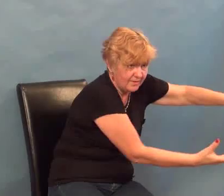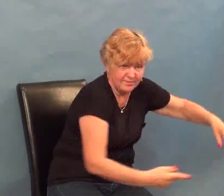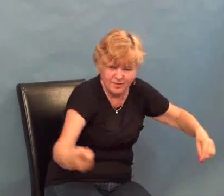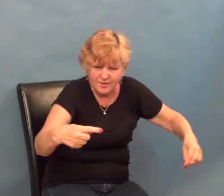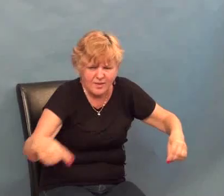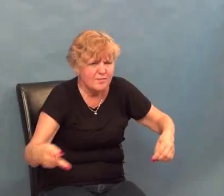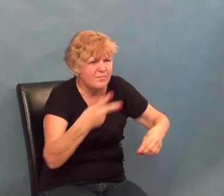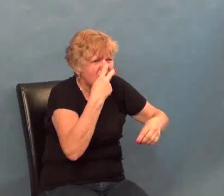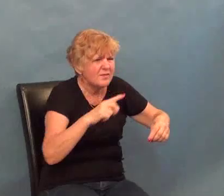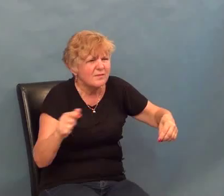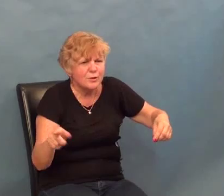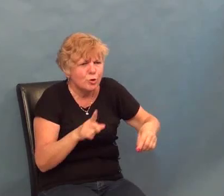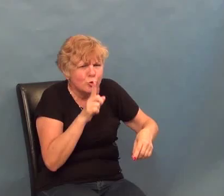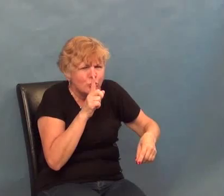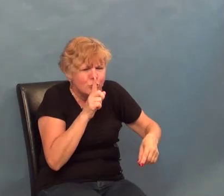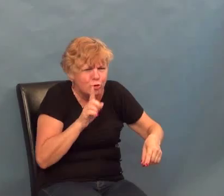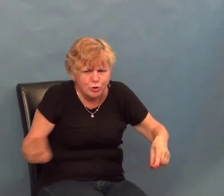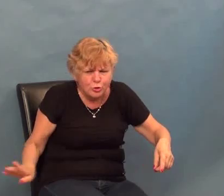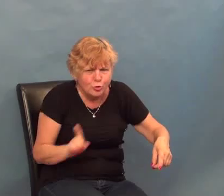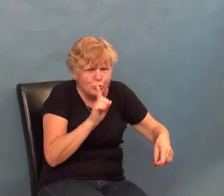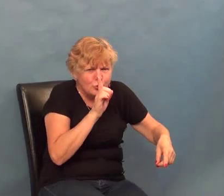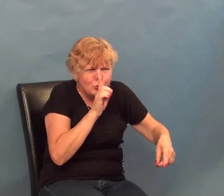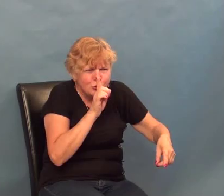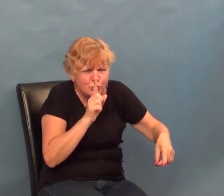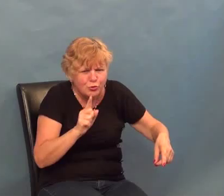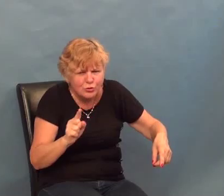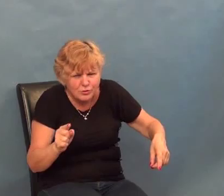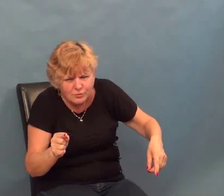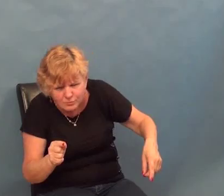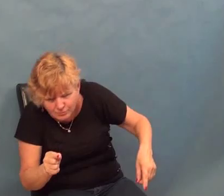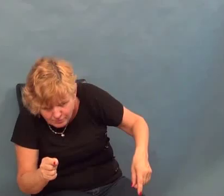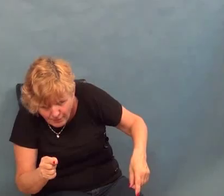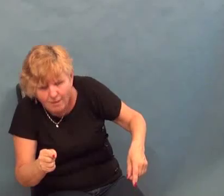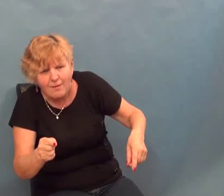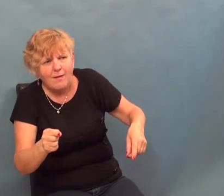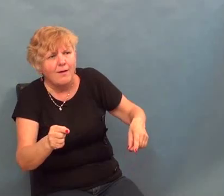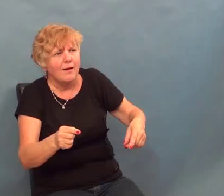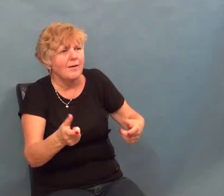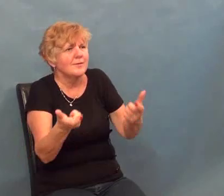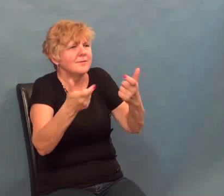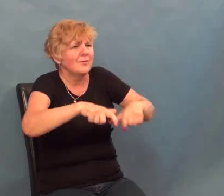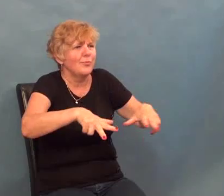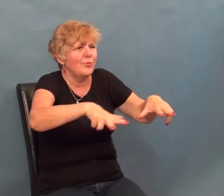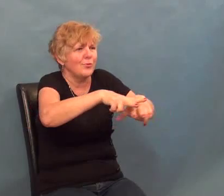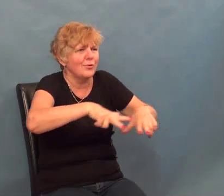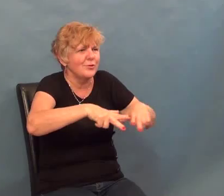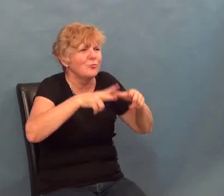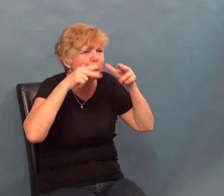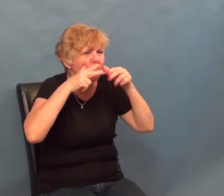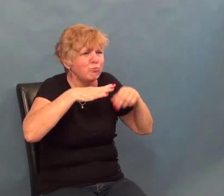Powoli podeszli do niego i zobaczyli w środku całą rodzinę żab.